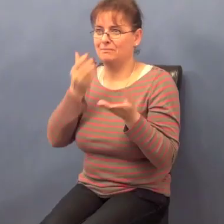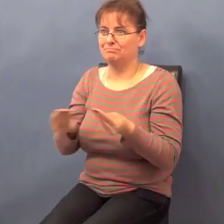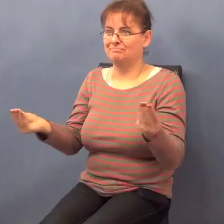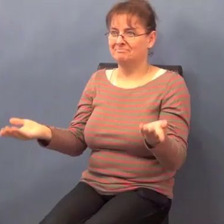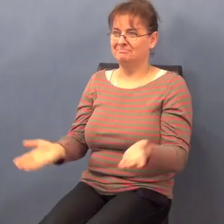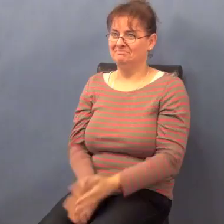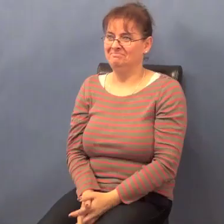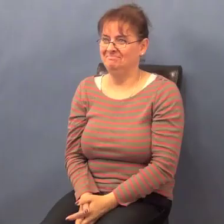Nie ma jabłek, zniknęły.